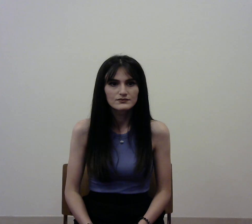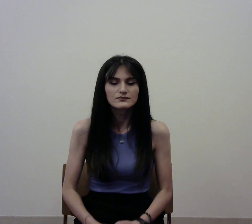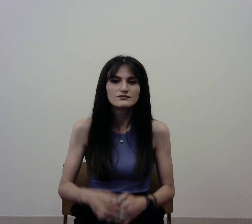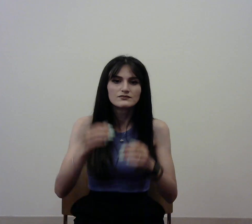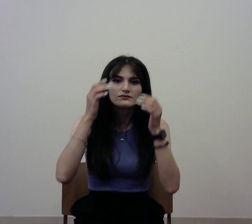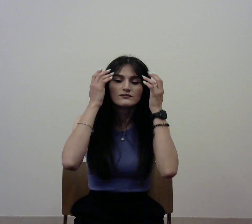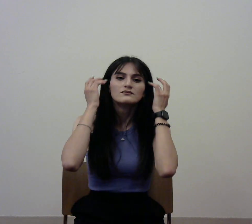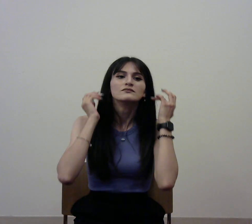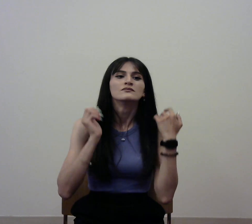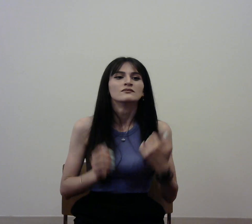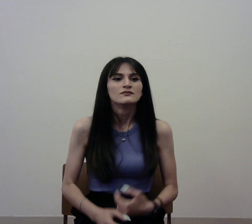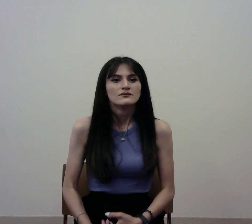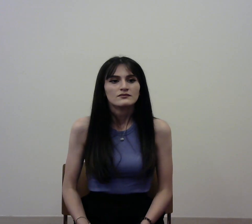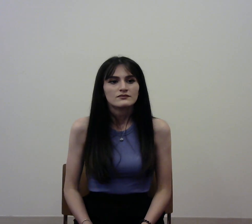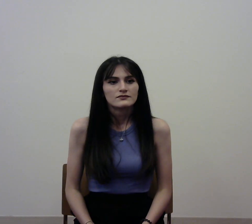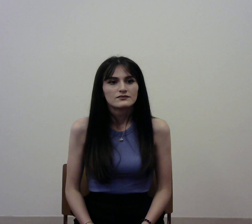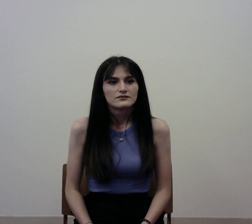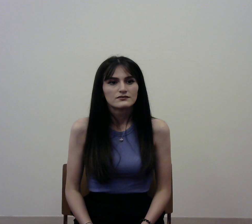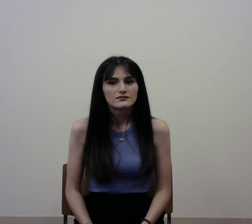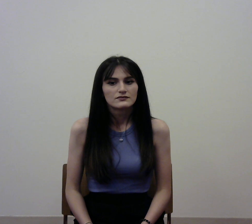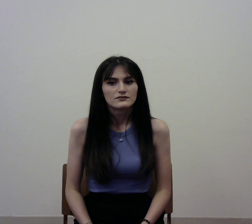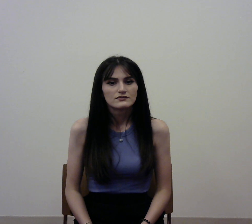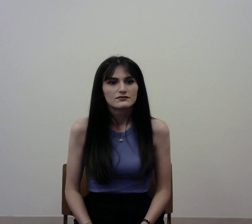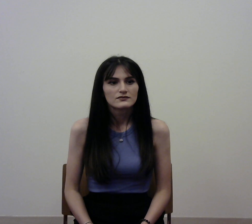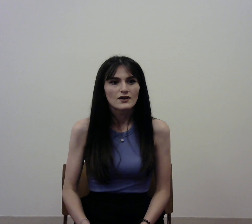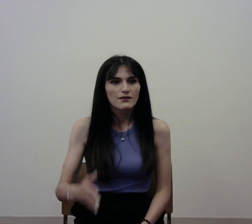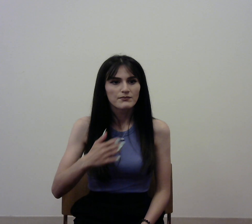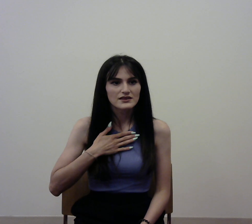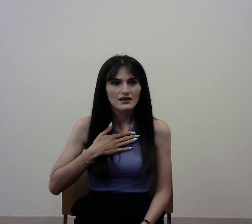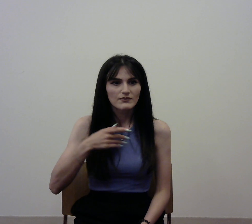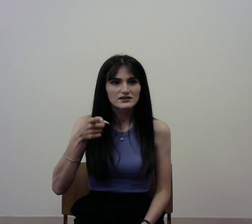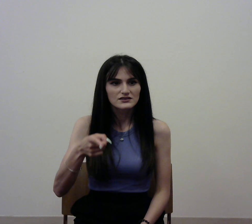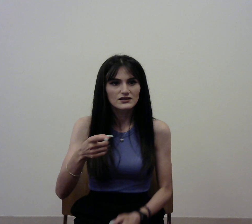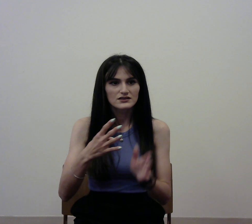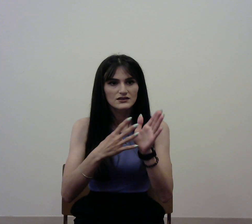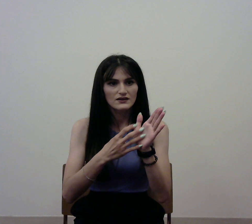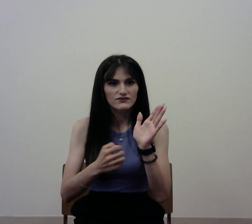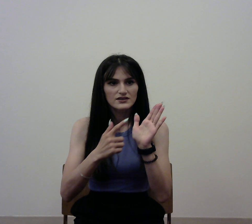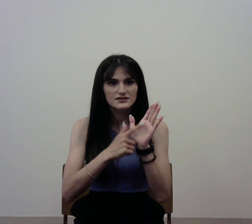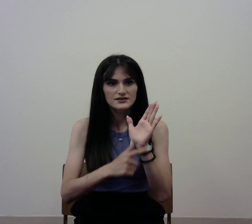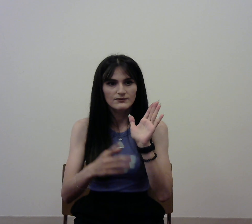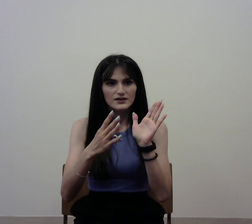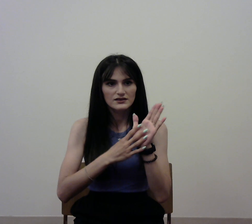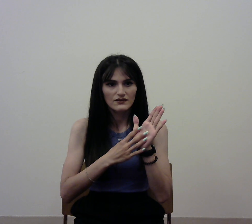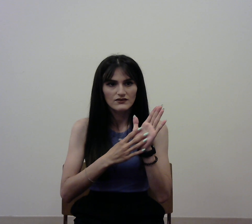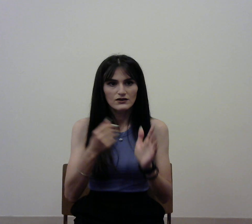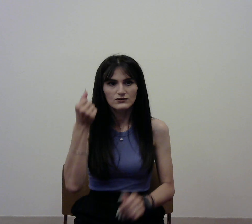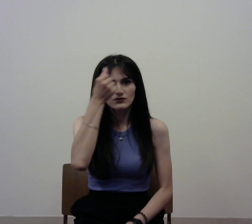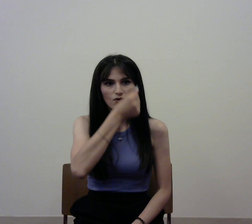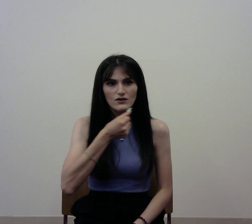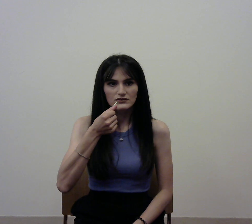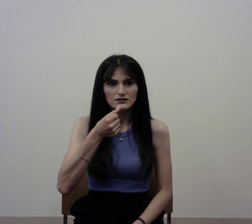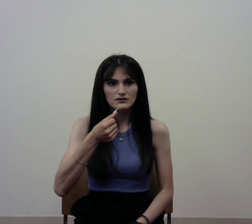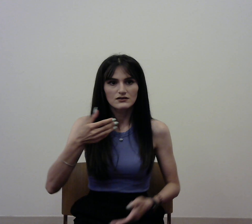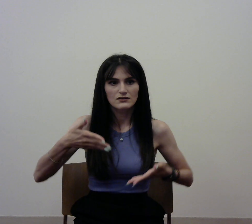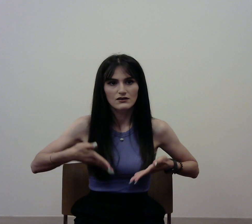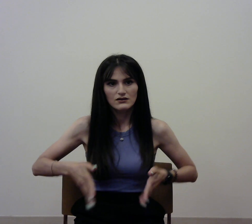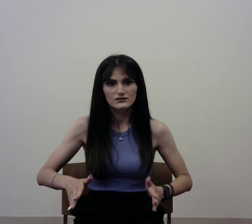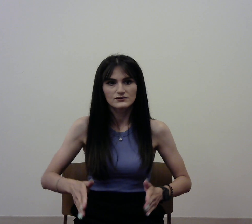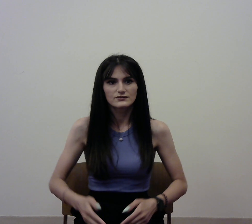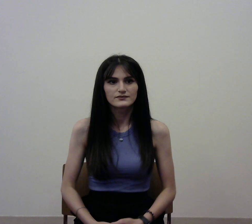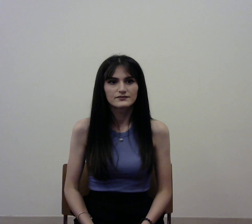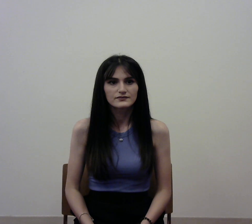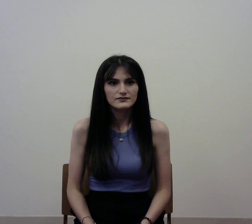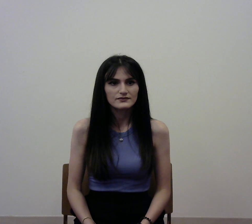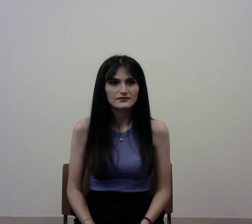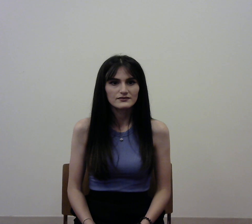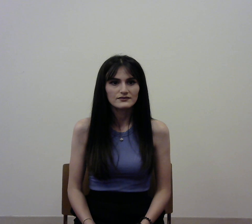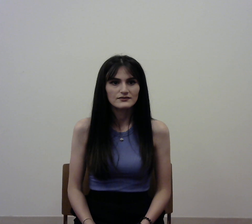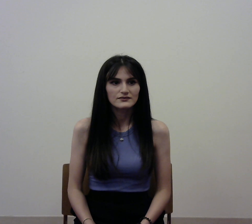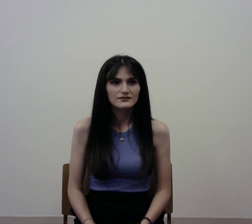Mən 1979-cu ildə anadan olmuşam